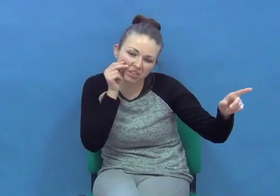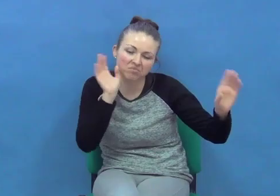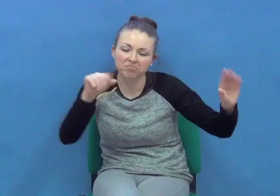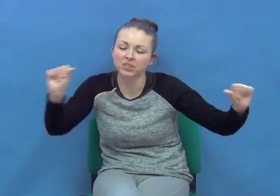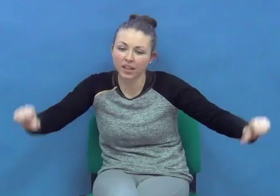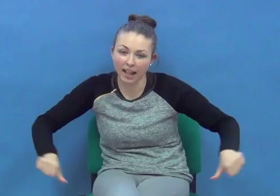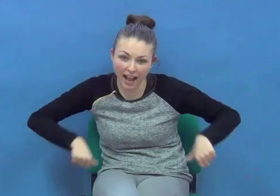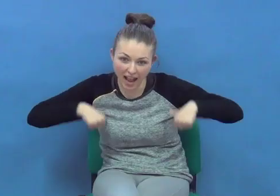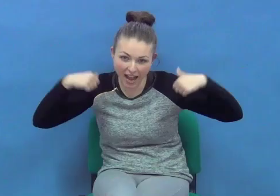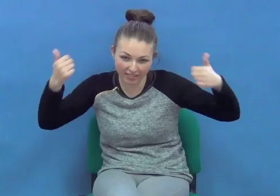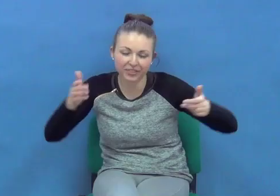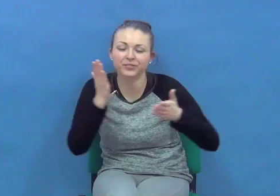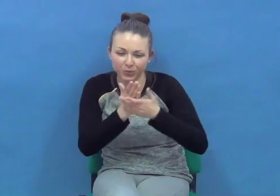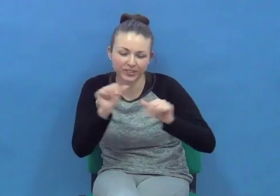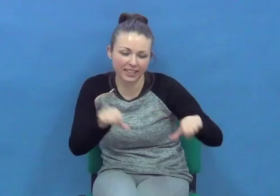Nadszedł ranek.